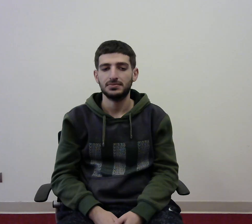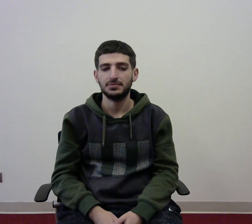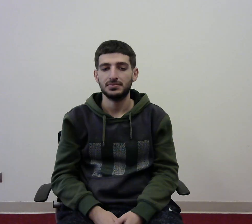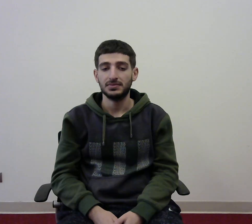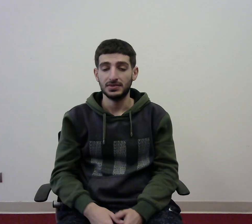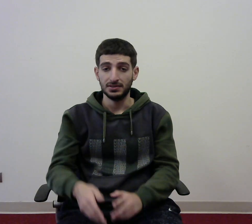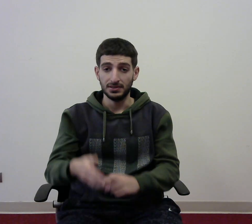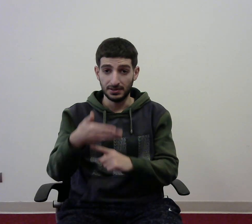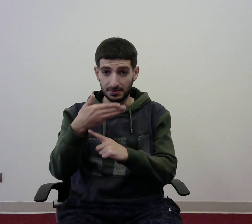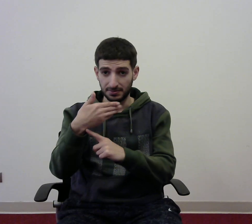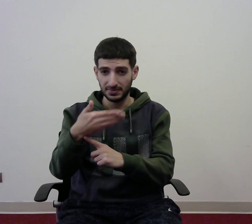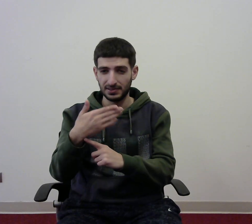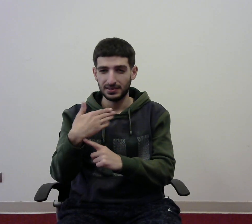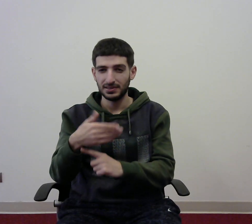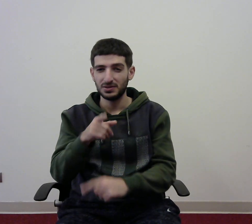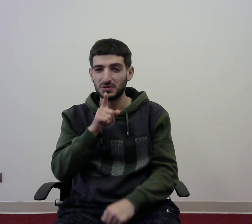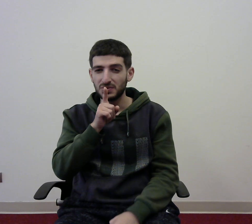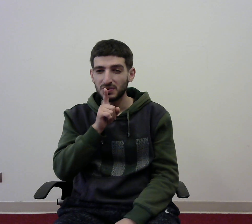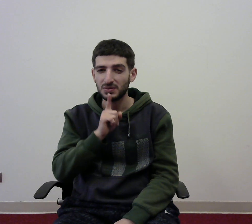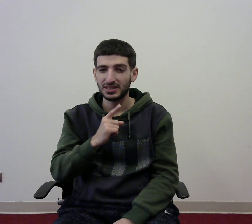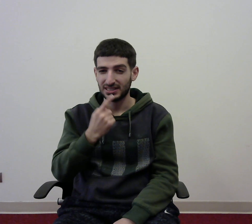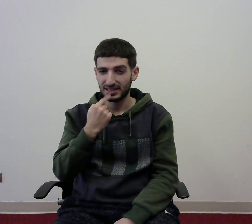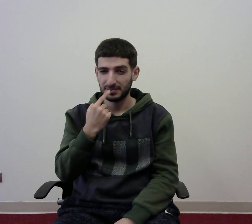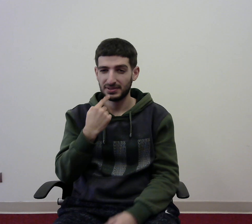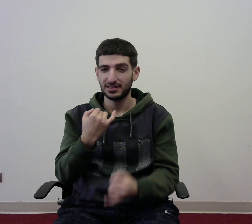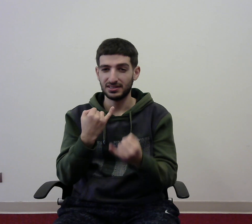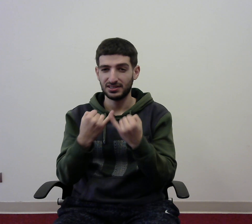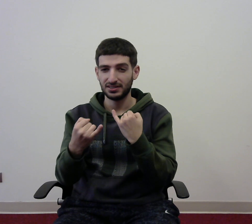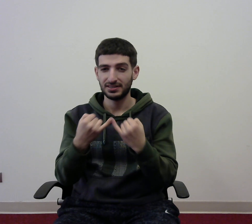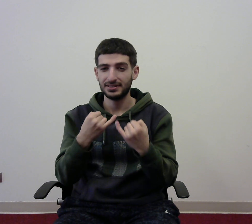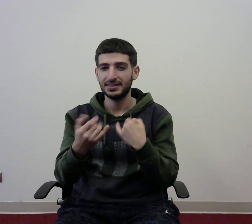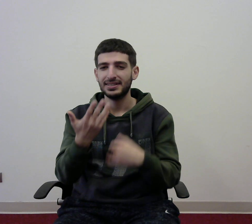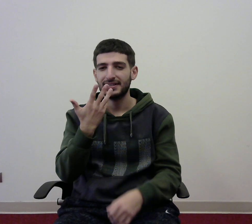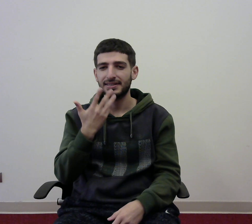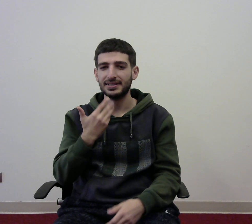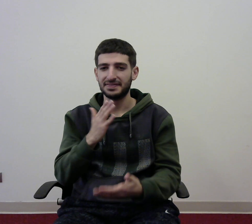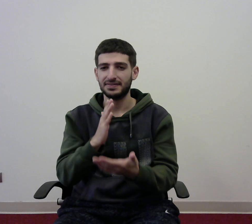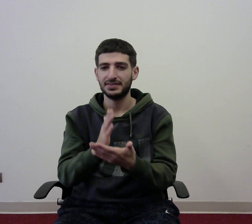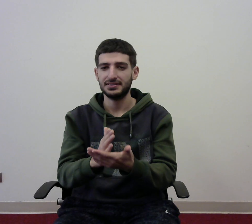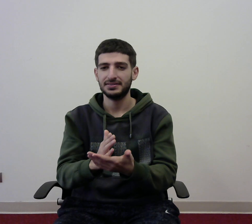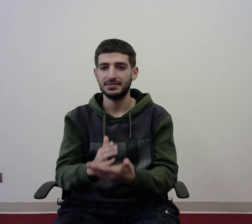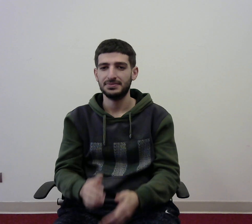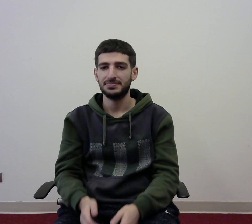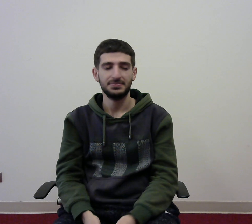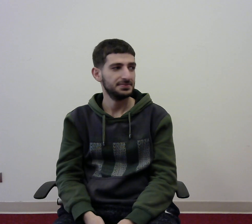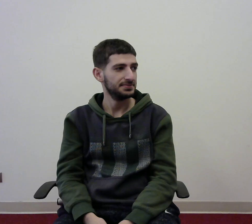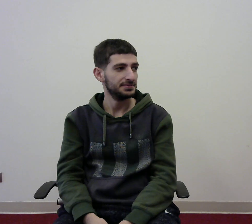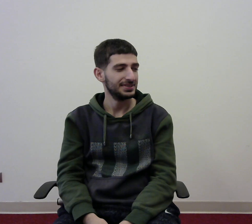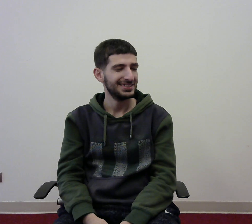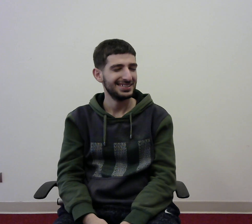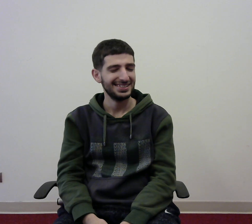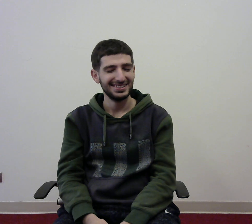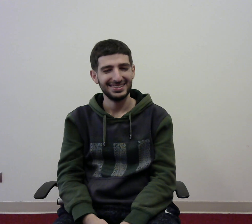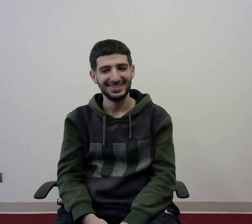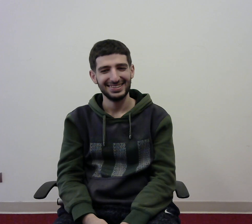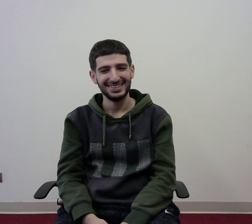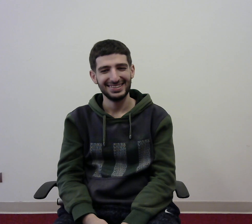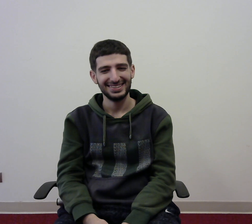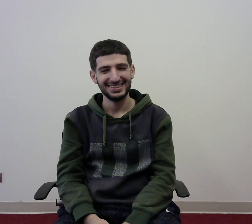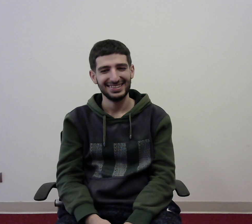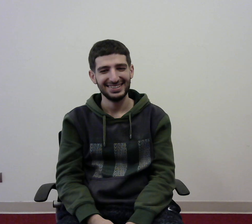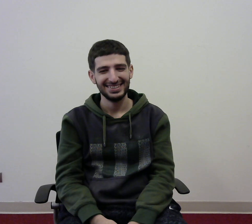Mənim bənövşəyi rəngdən xoşum gəlir